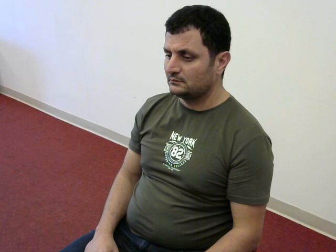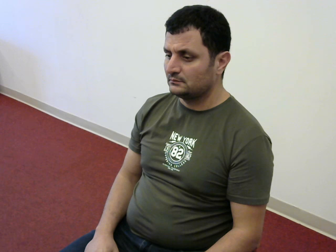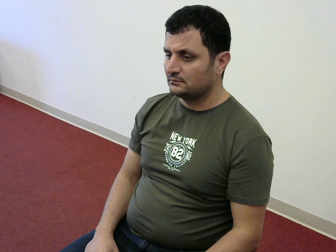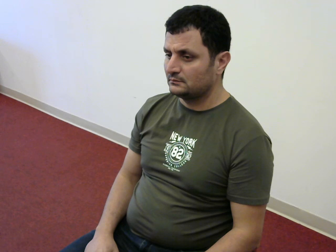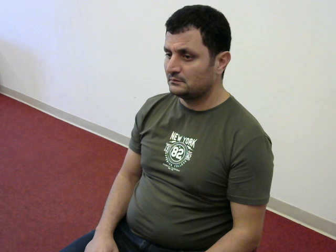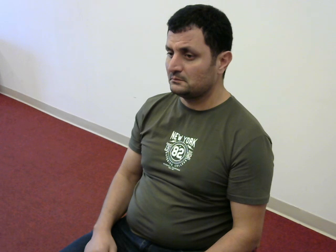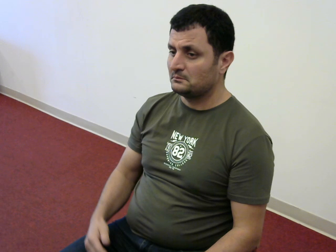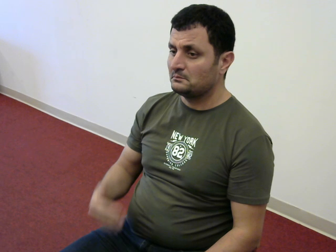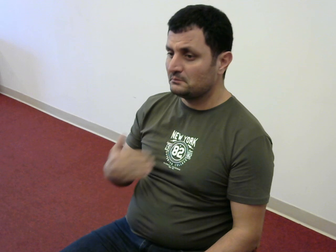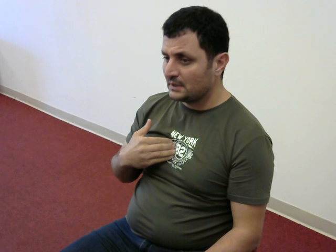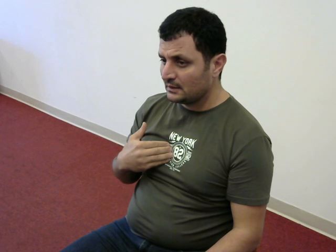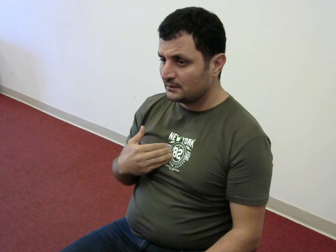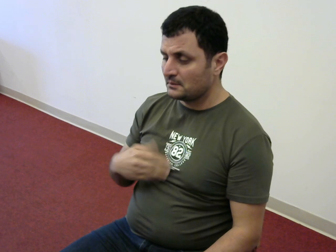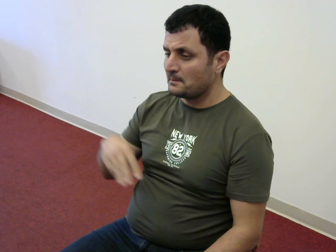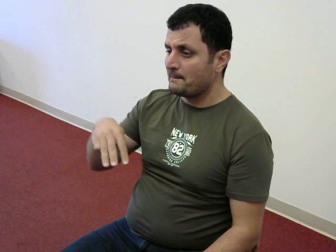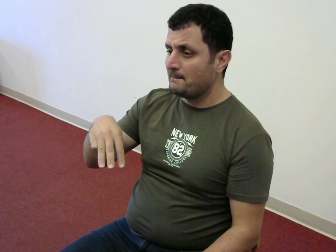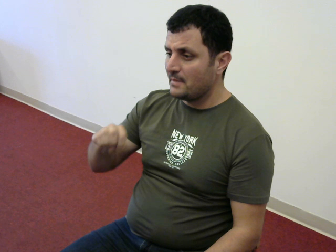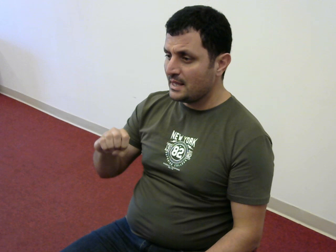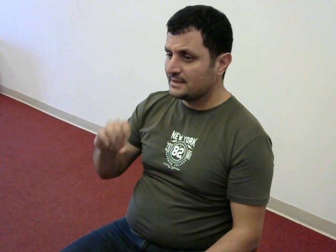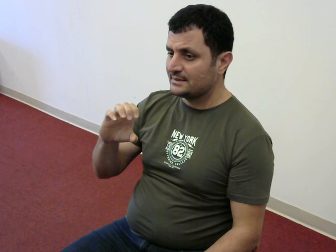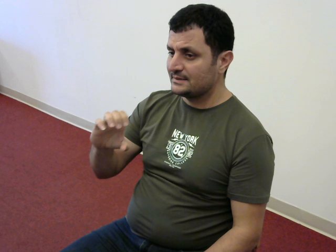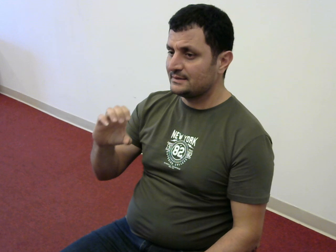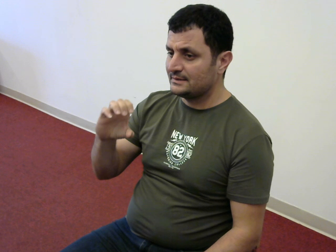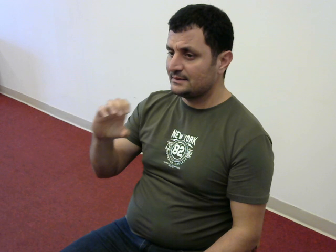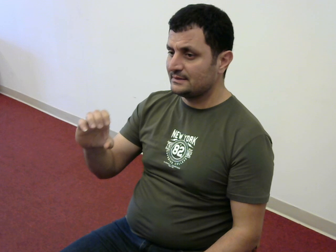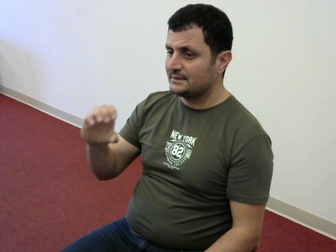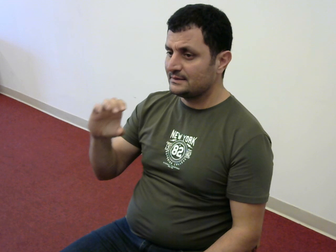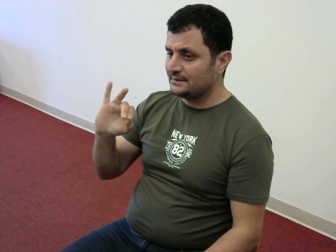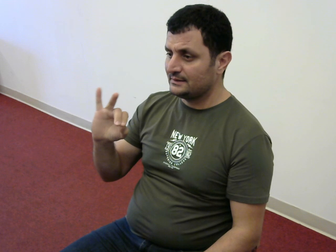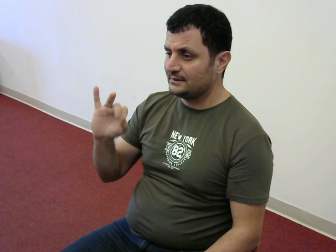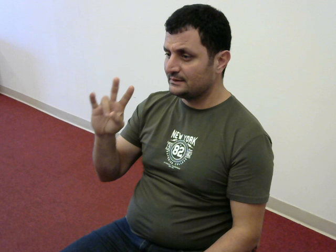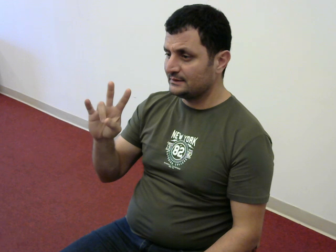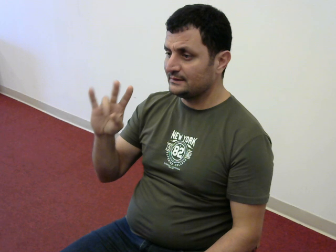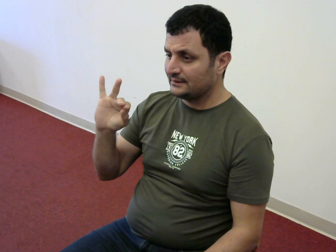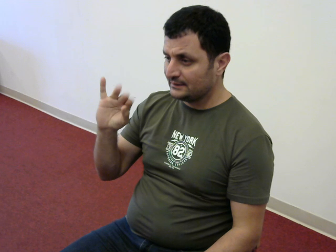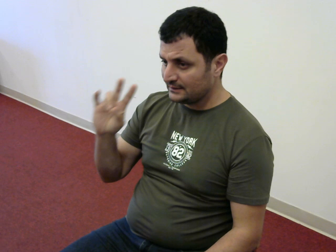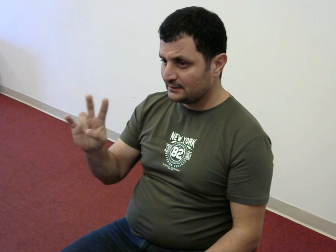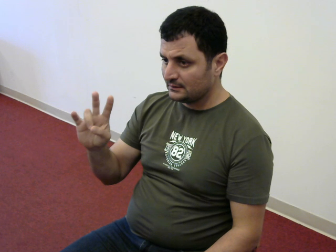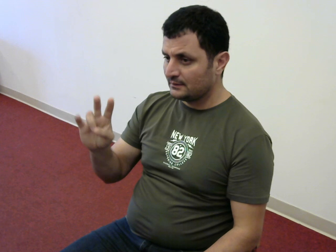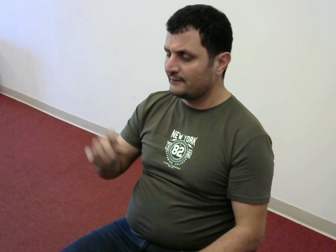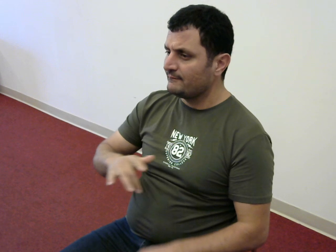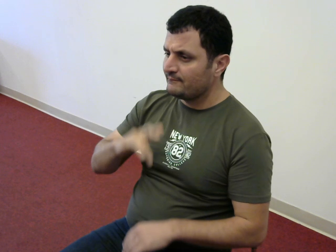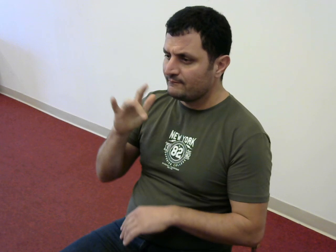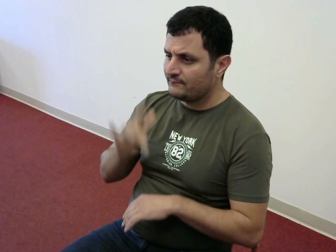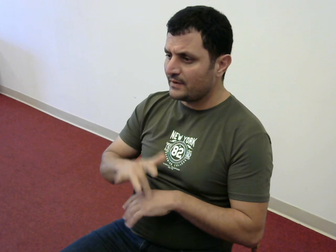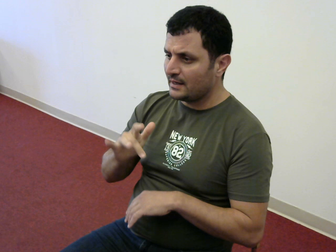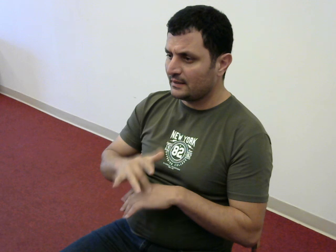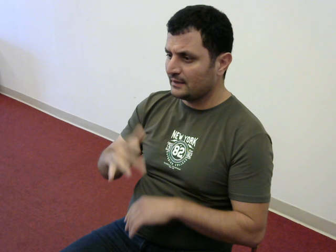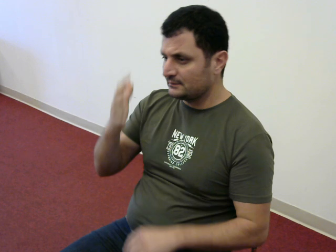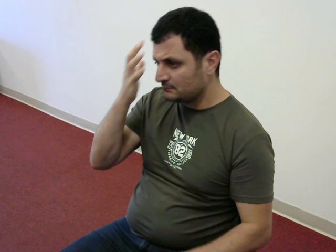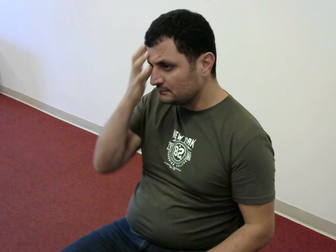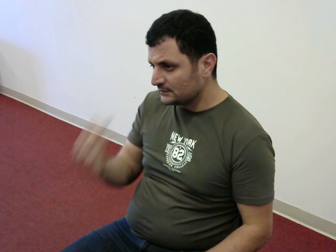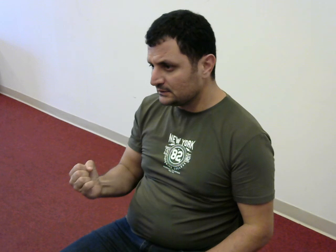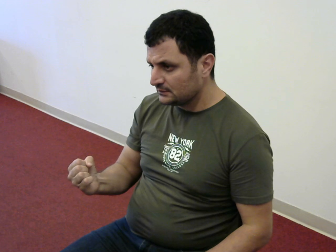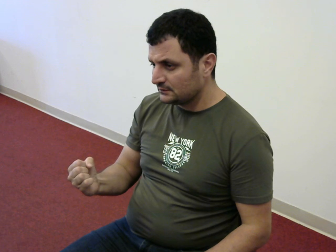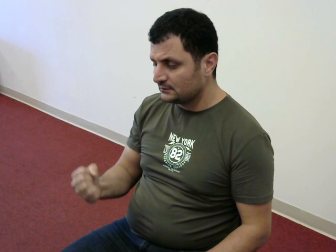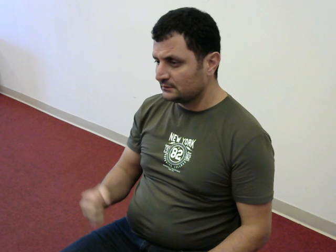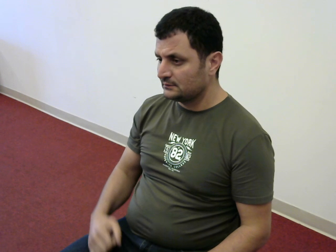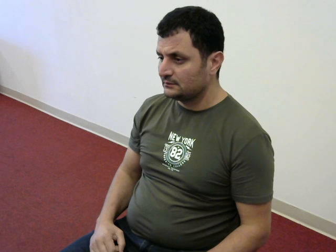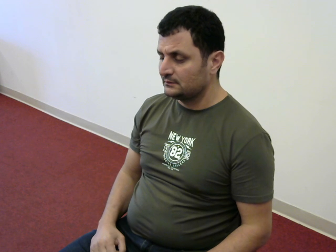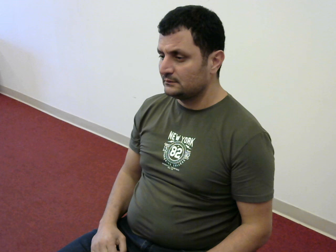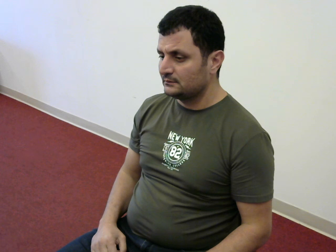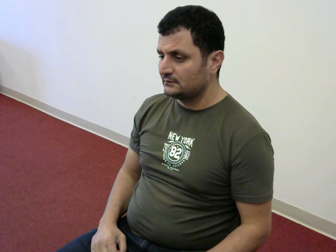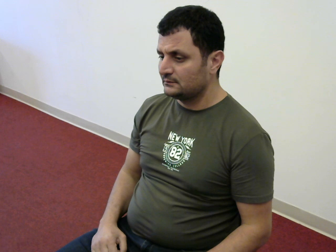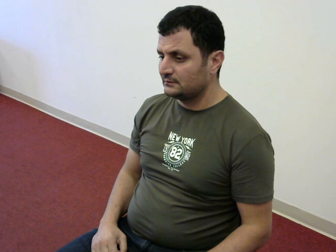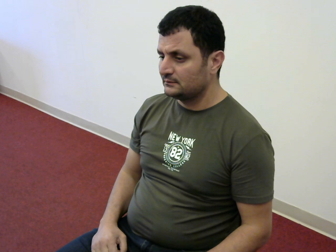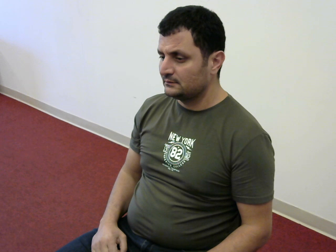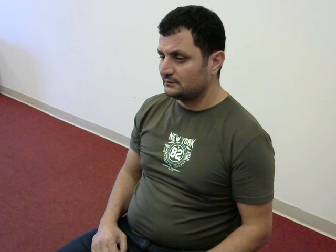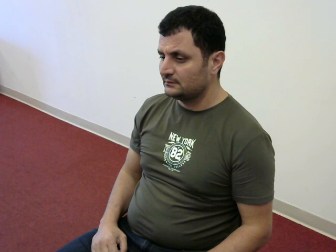Mən Messinin fanatıyam